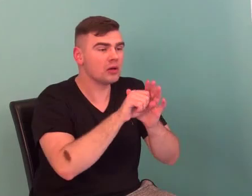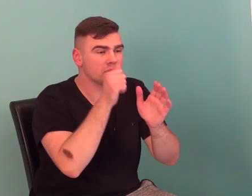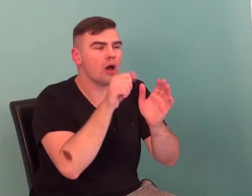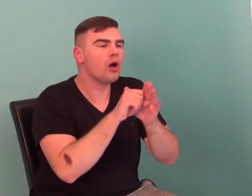Nie możesz, ale do której?